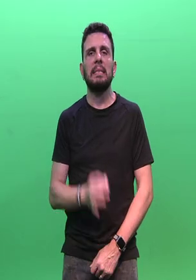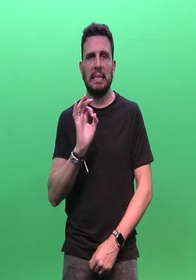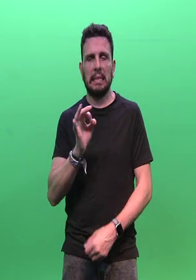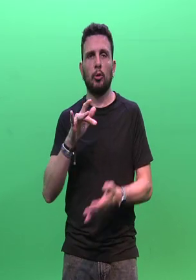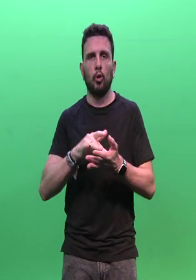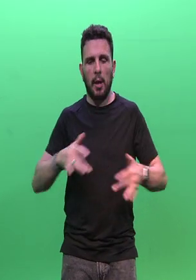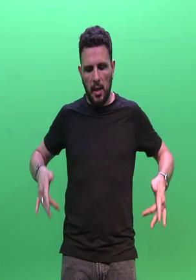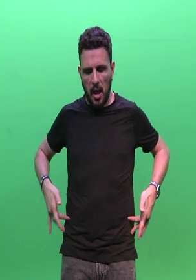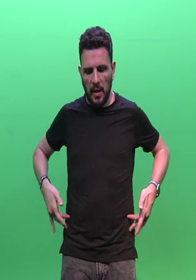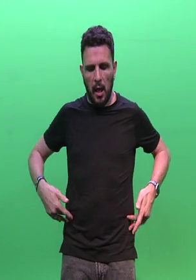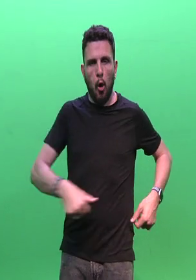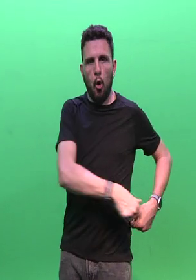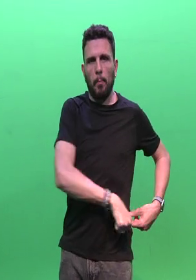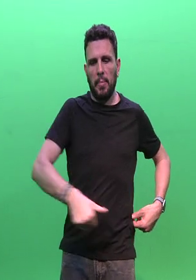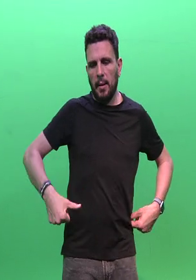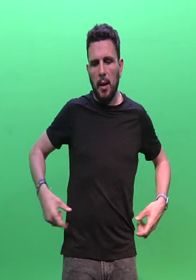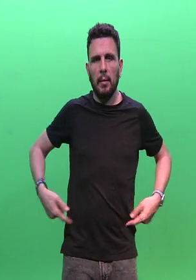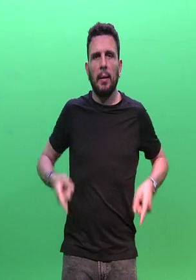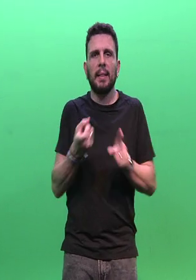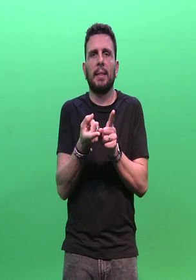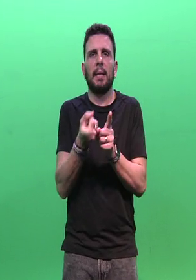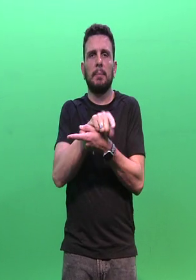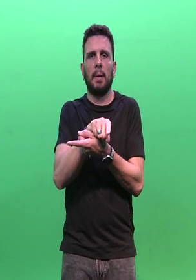Sí, em van operar dels malucs, me'ls van canviar.